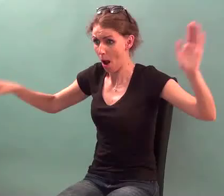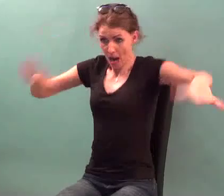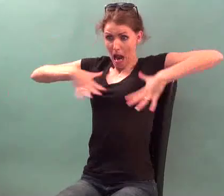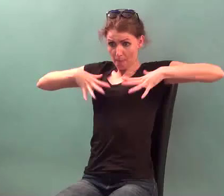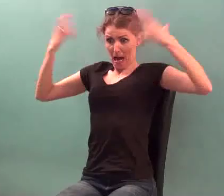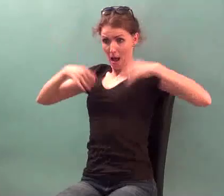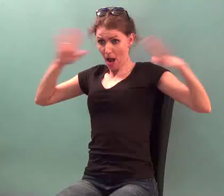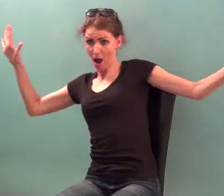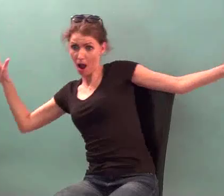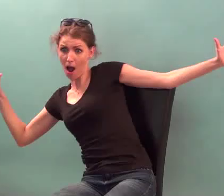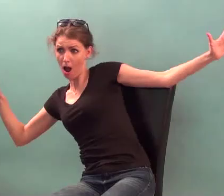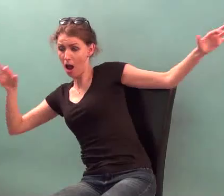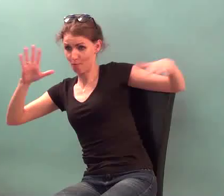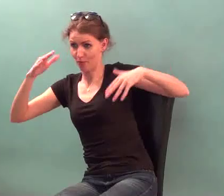Miś się przestraszył tej dziwnej postaci.